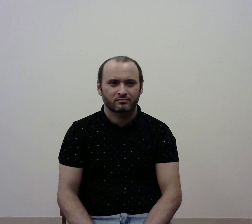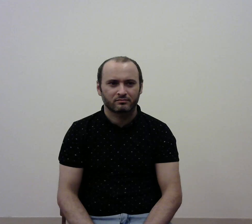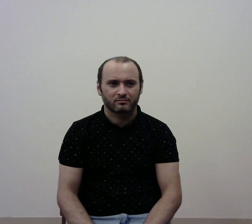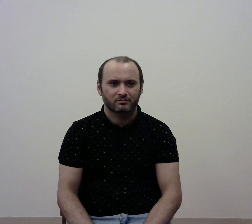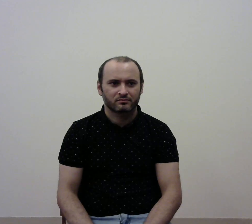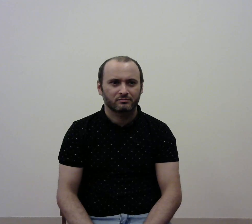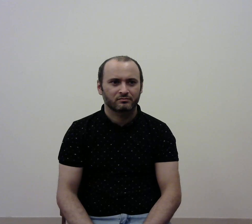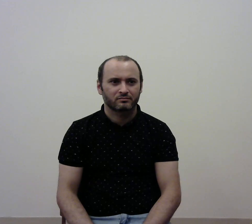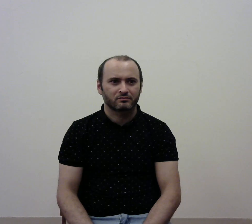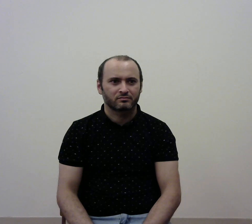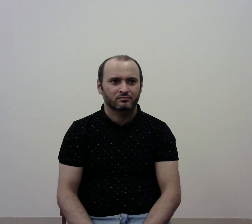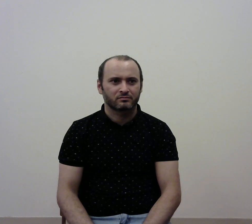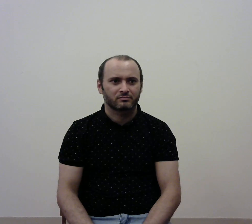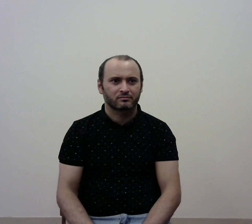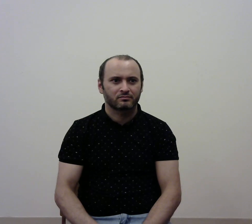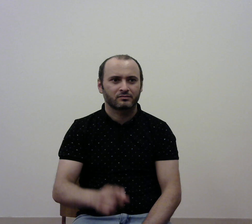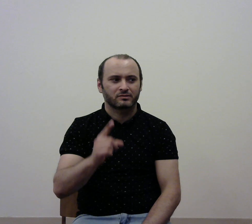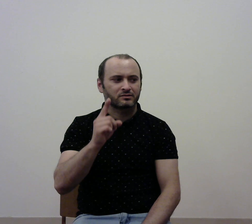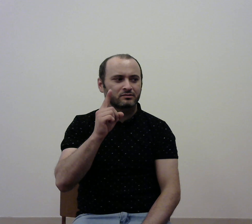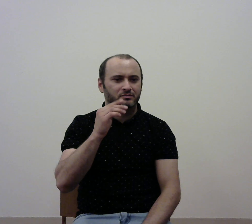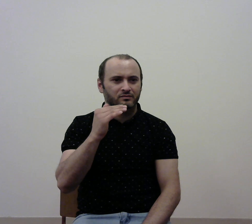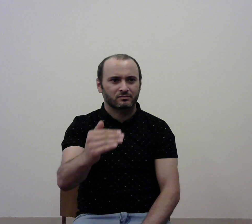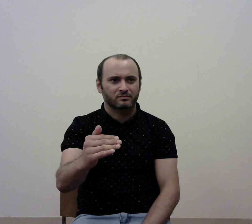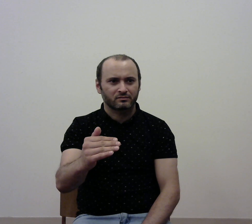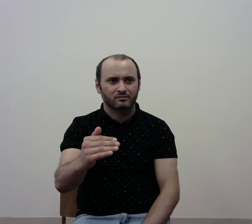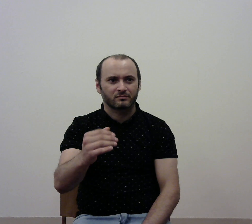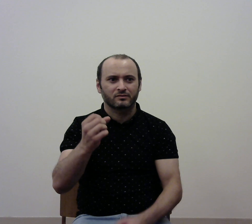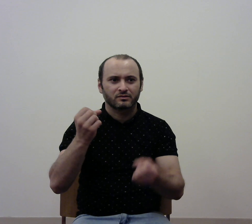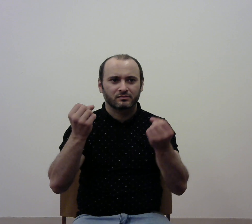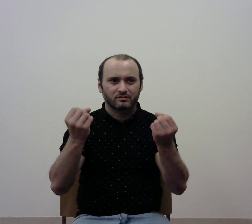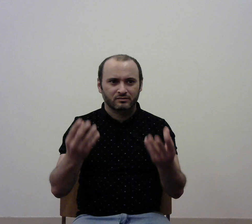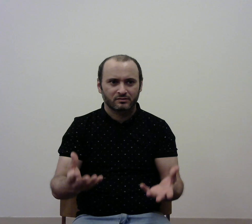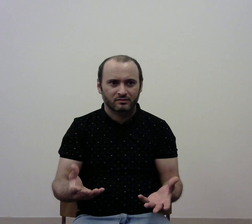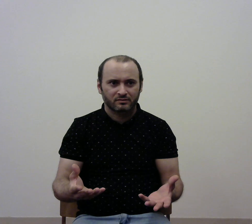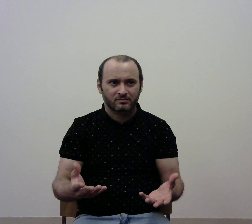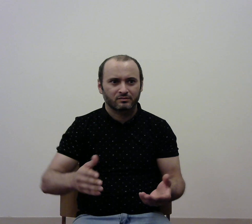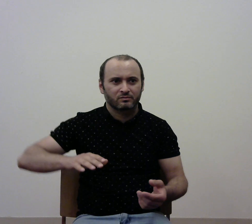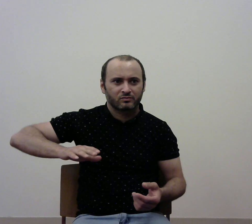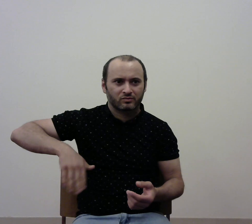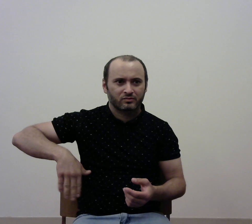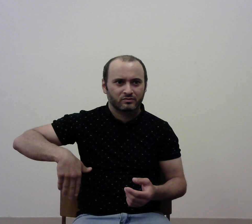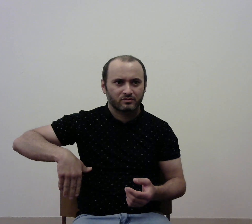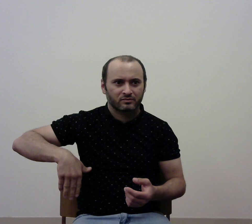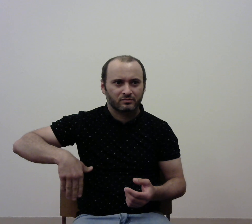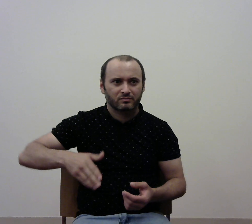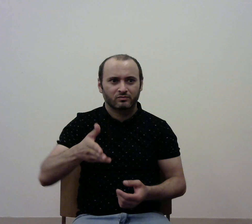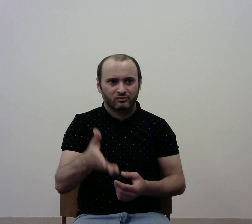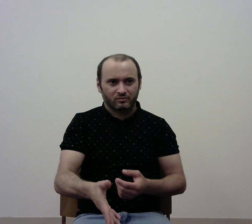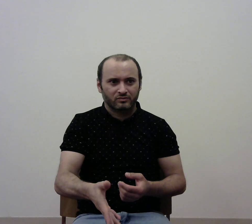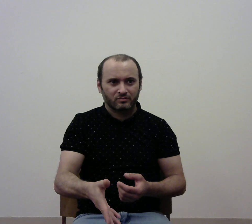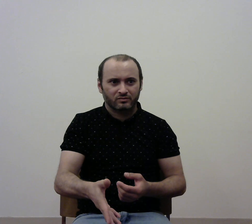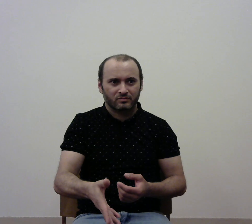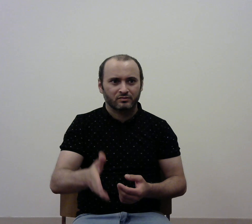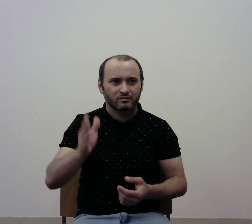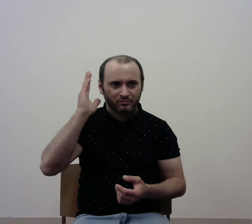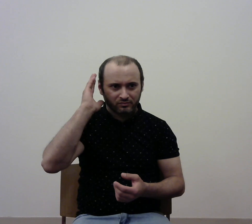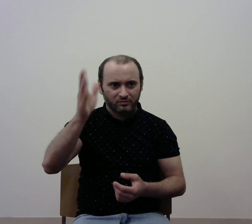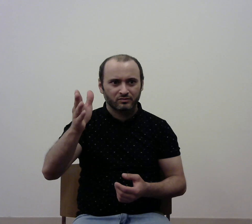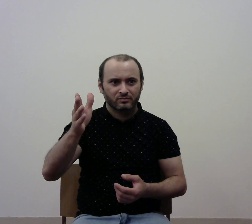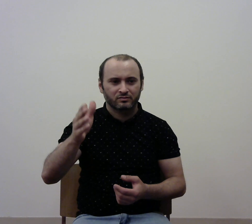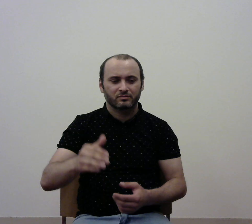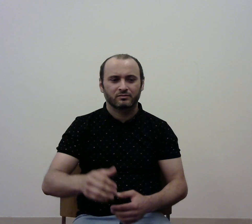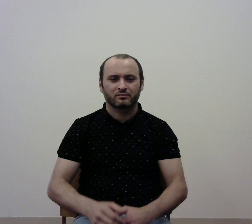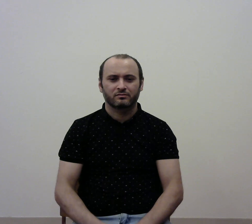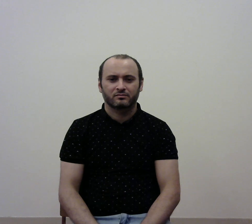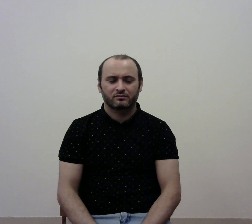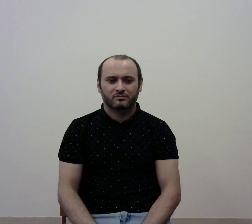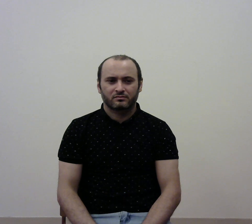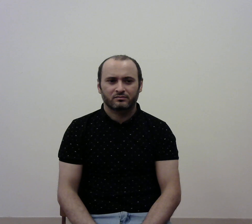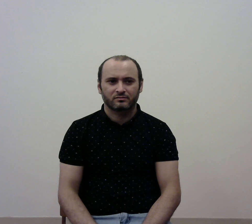Siz günortadan sonra burda olacaqsınızmı?